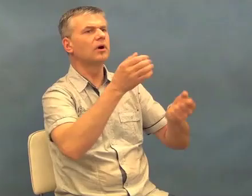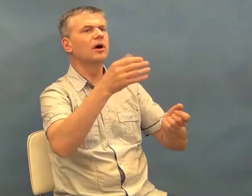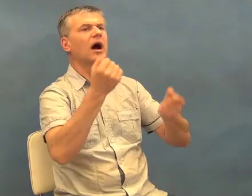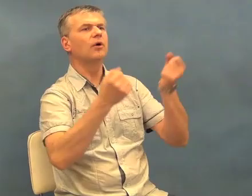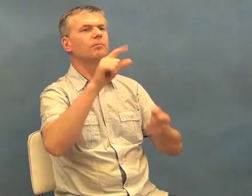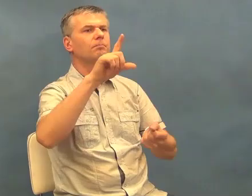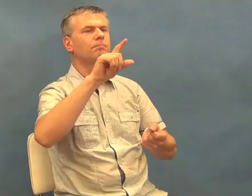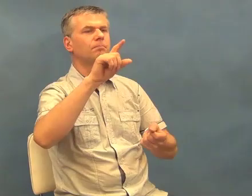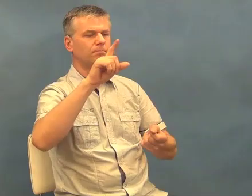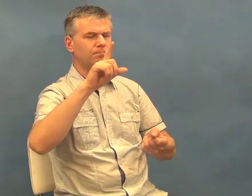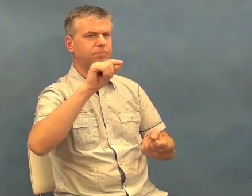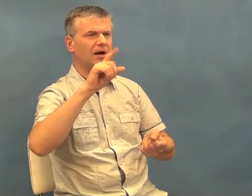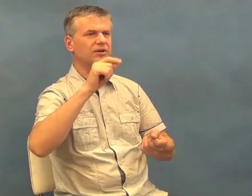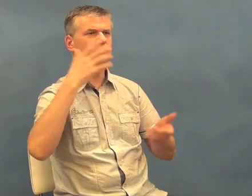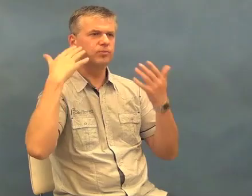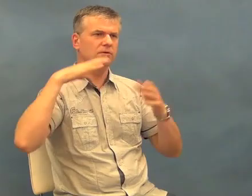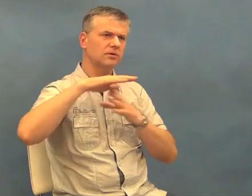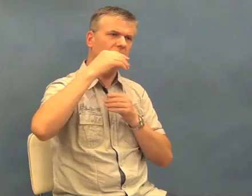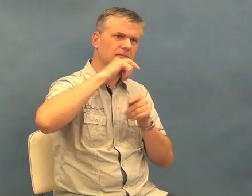Parking dla aut, park, przerwa na jedzenie.